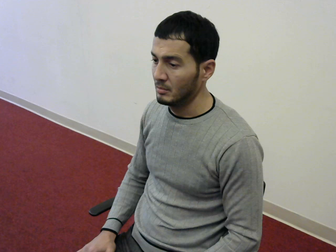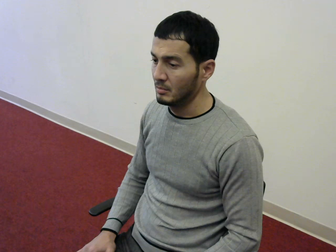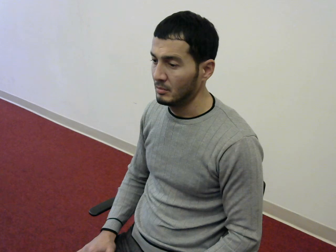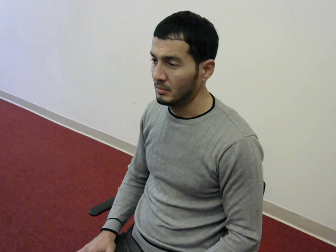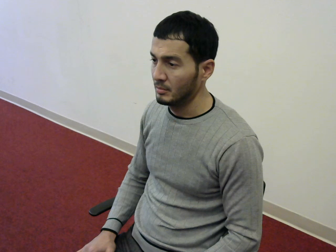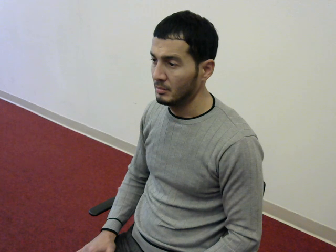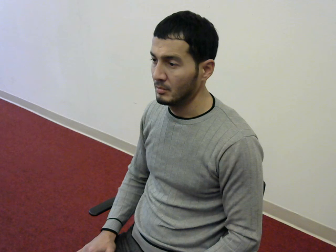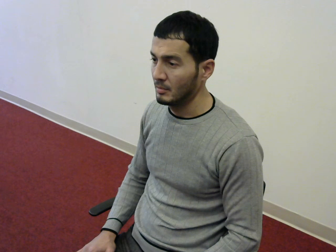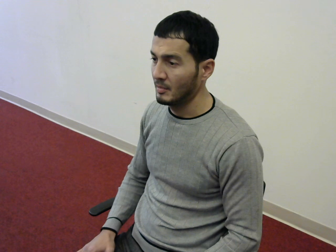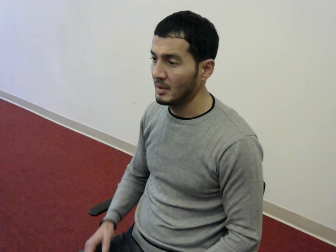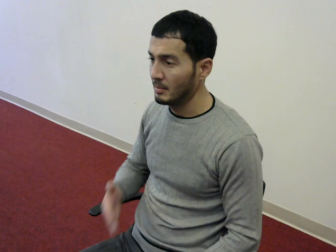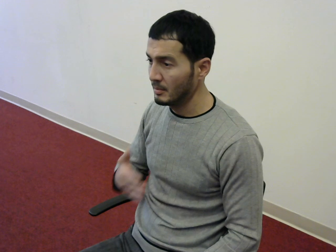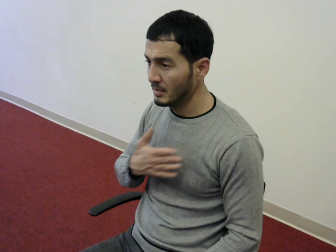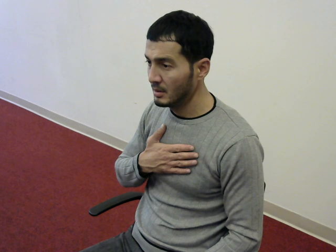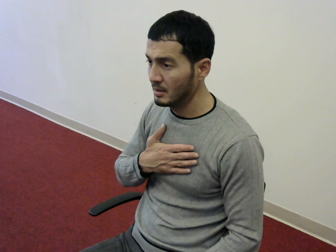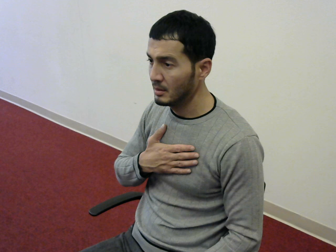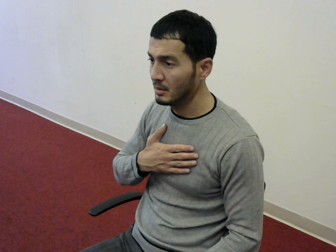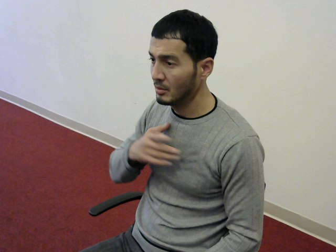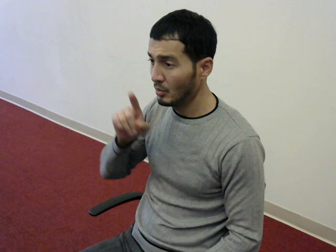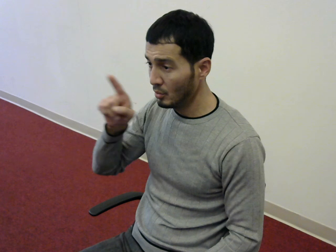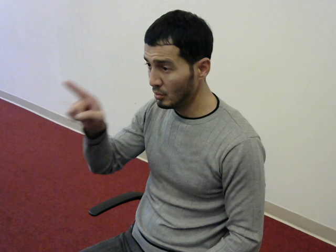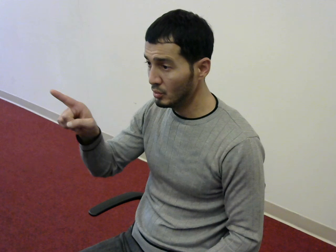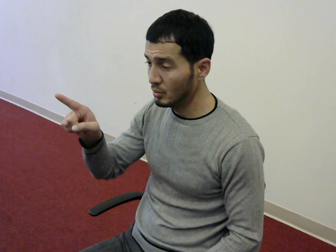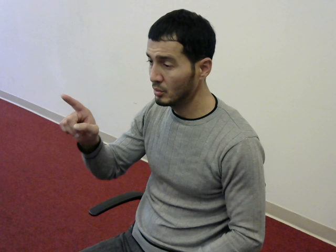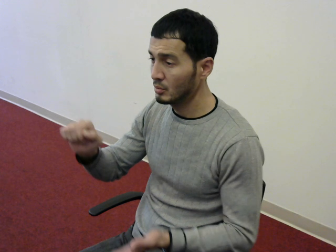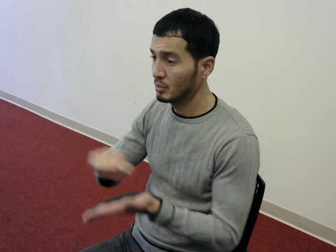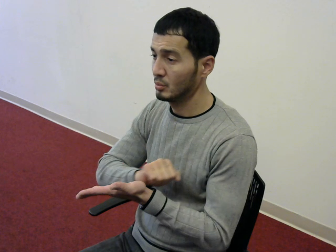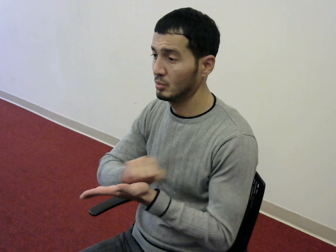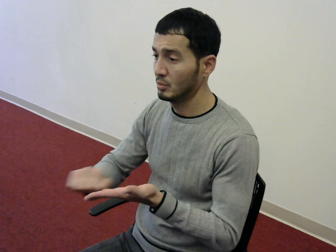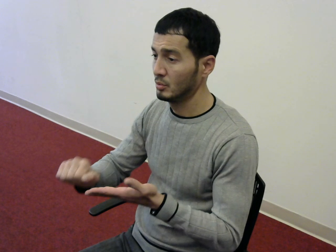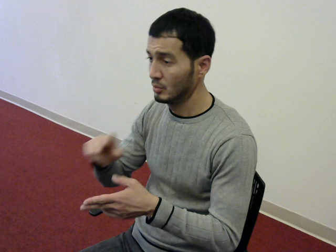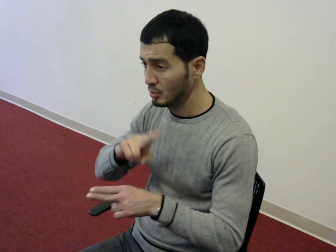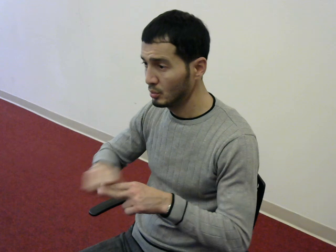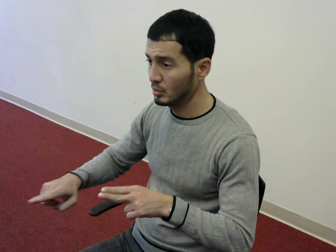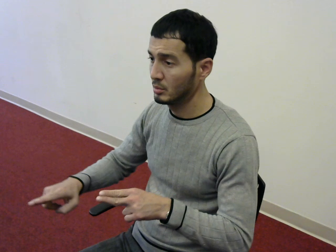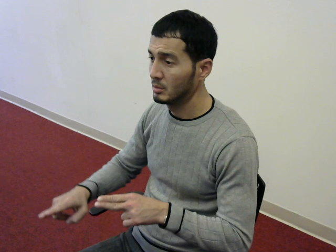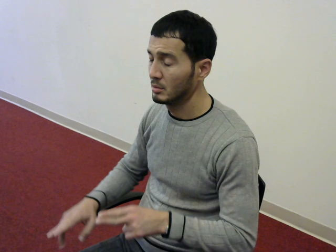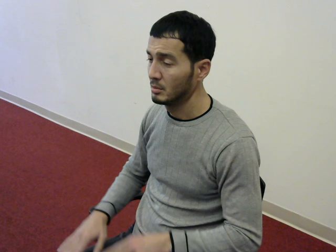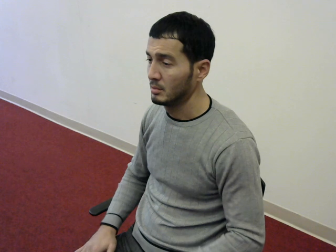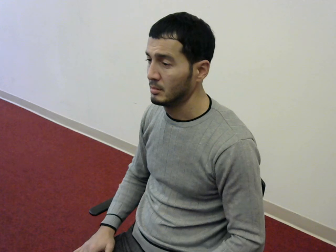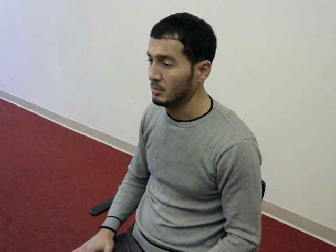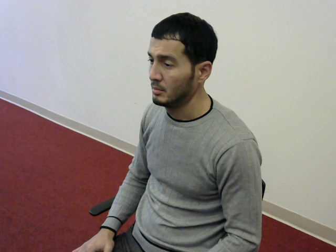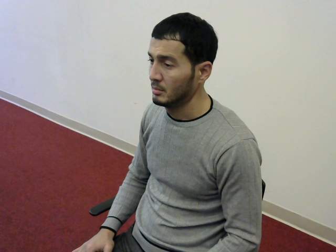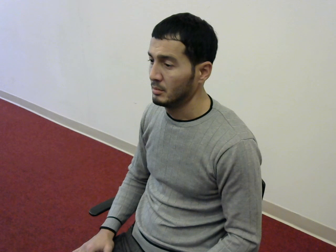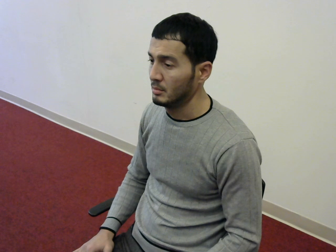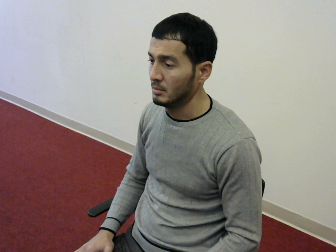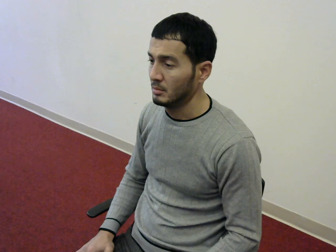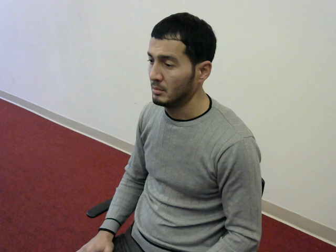Mən o sənədi itirmişdim